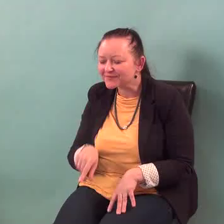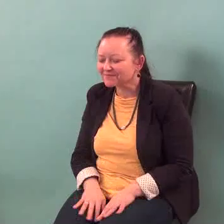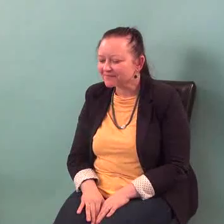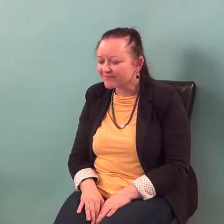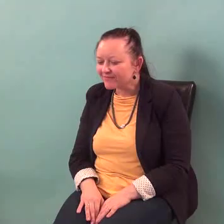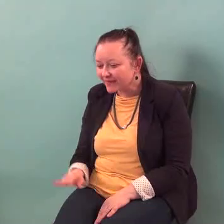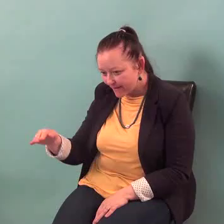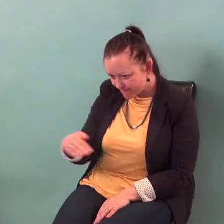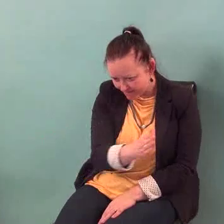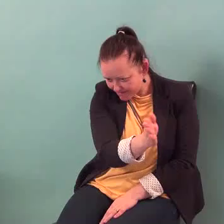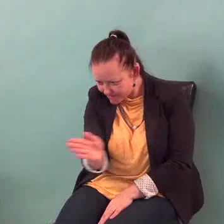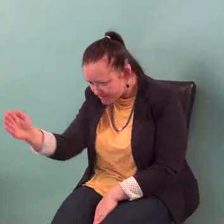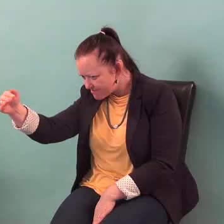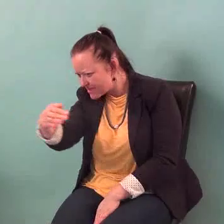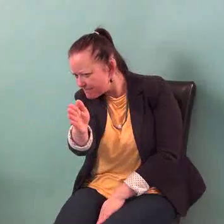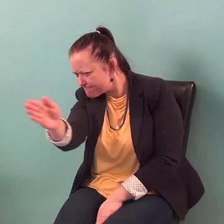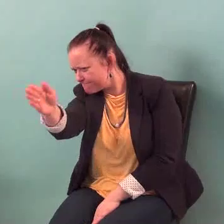Pokazuje mu drogę.